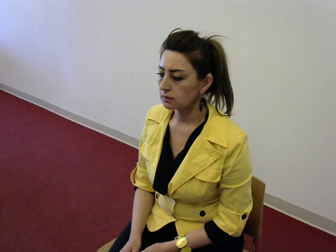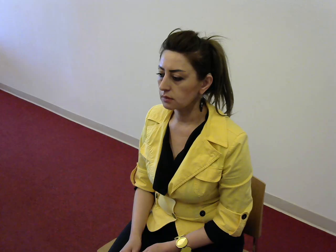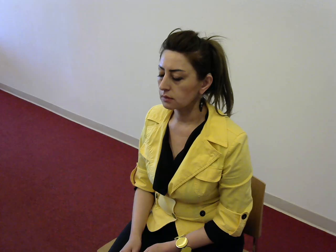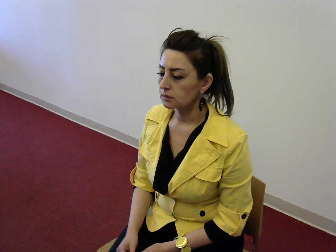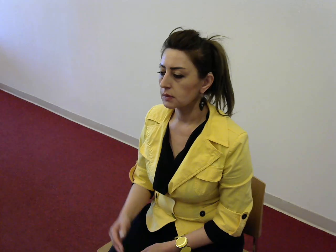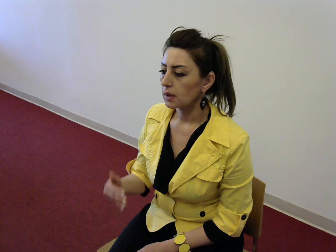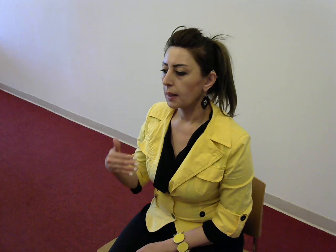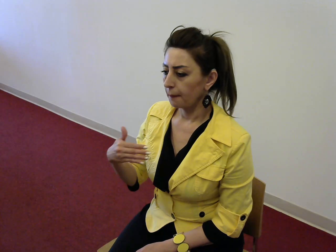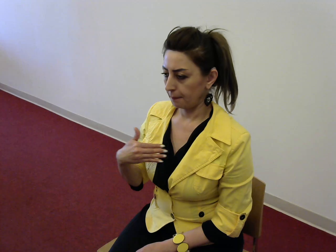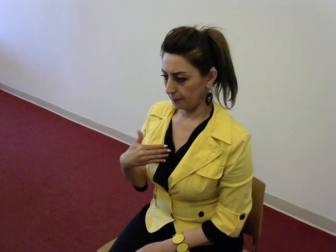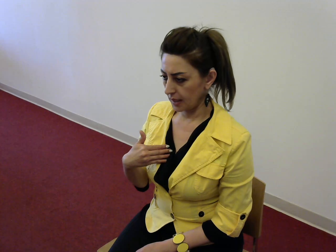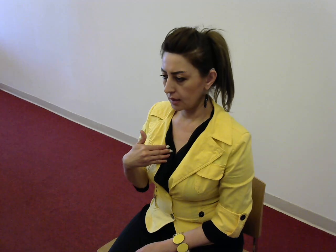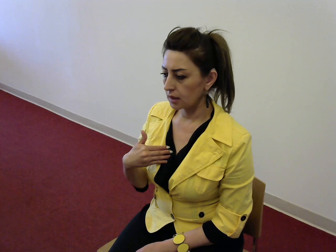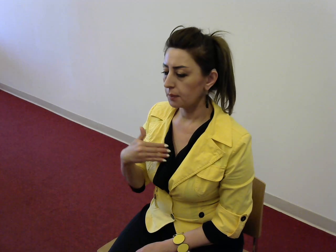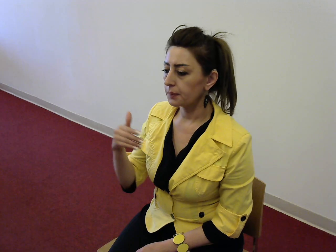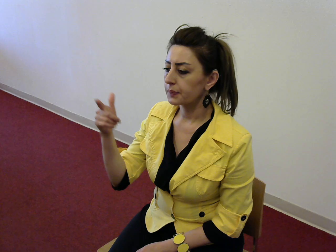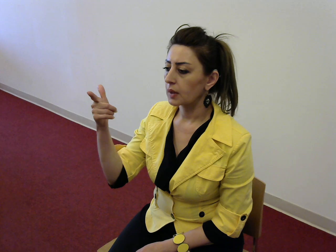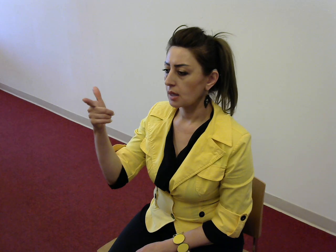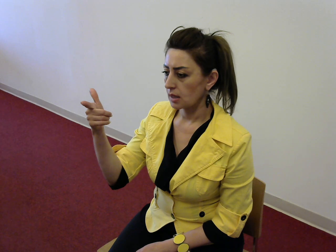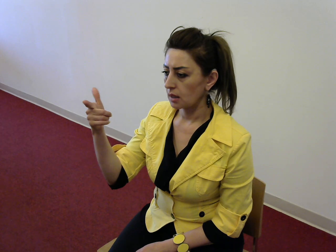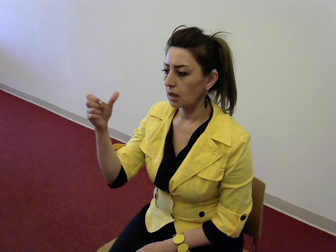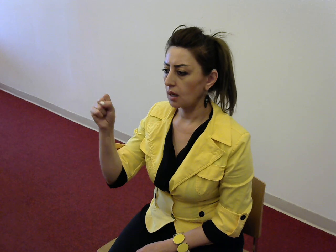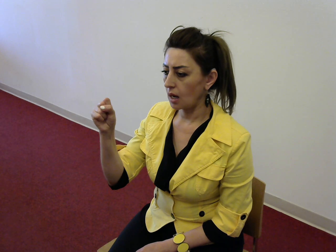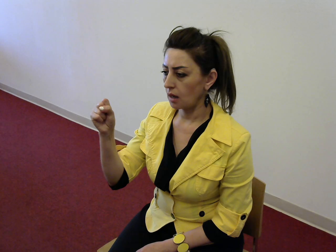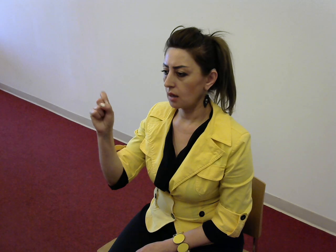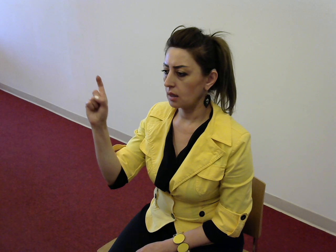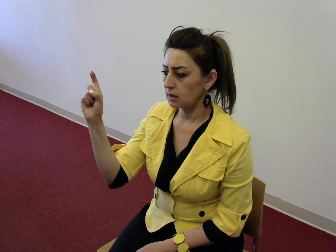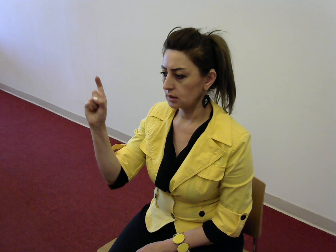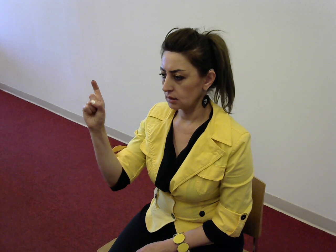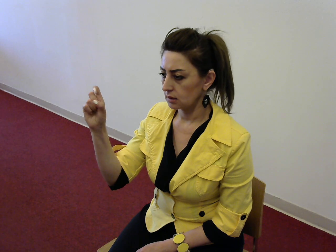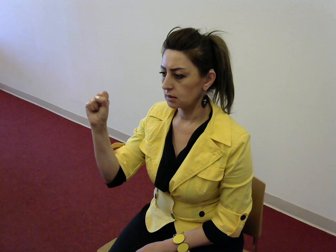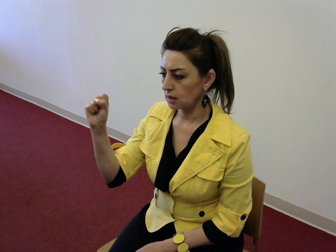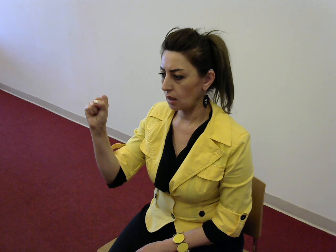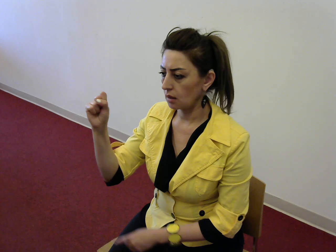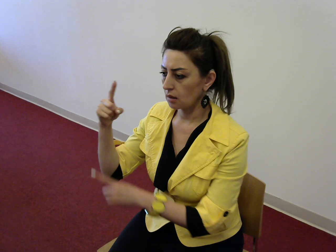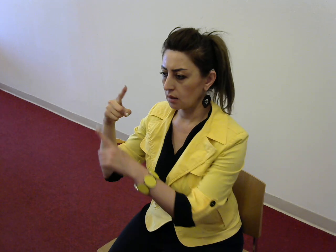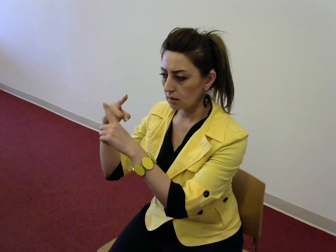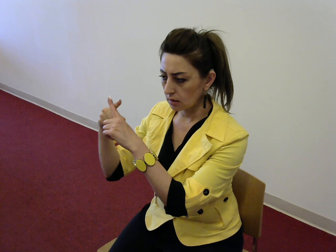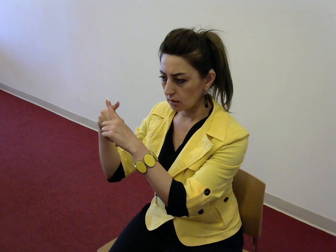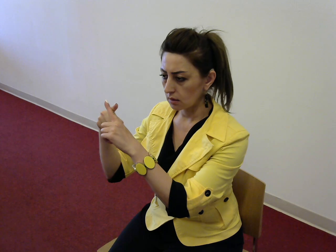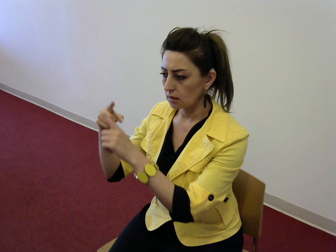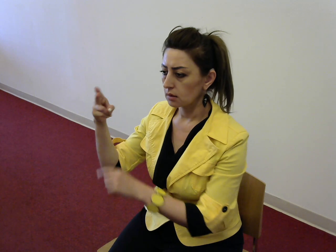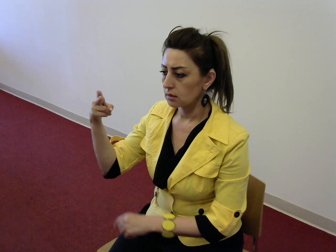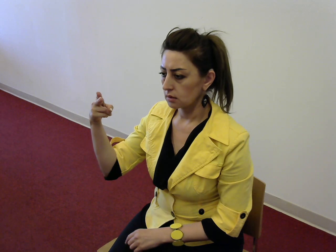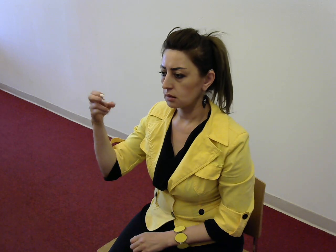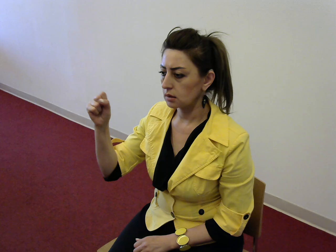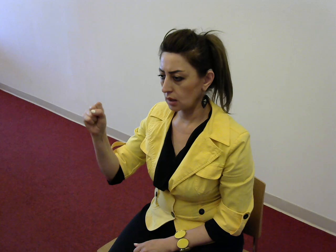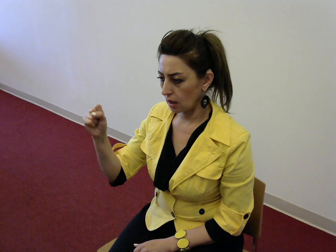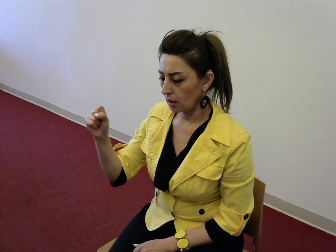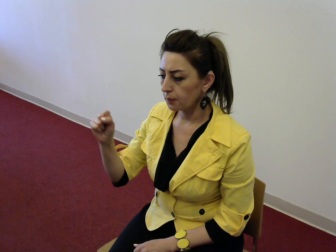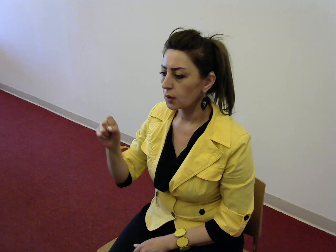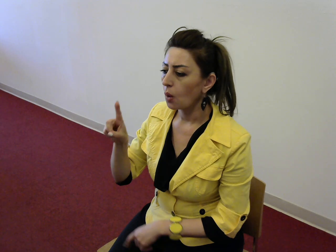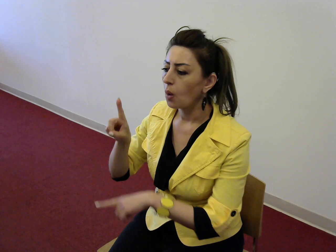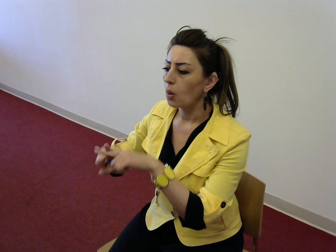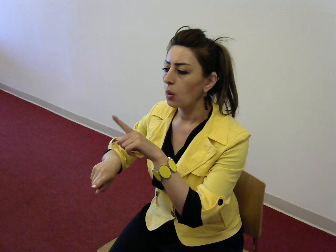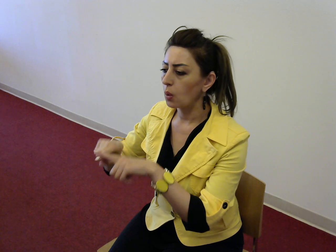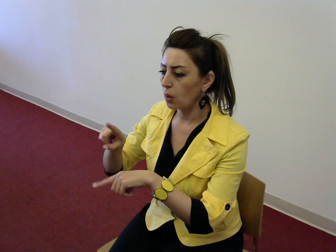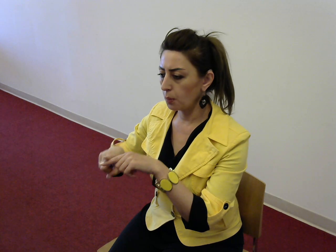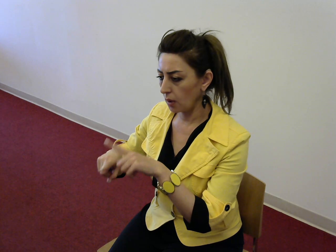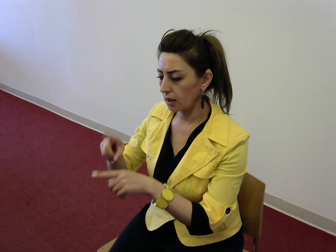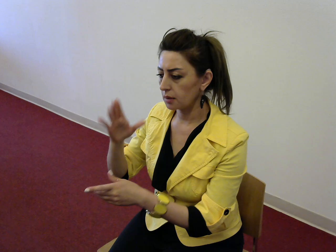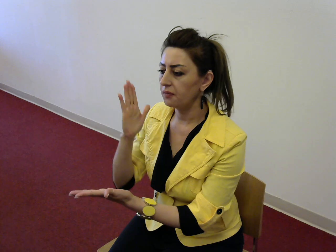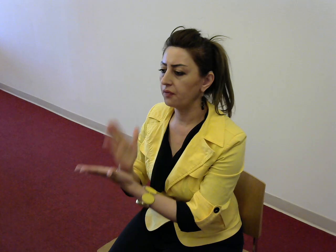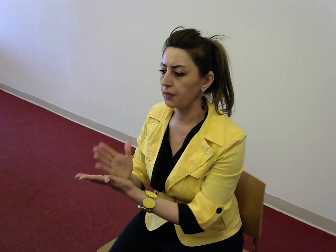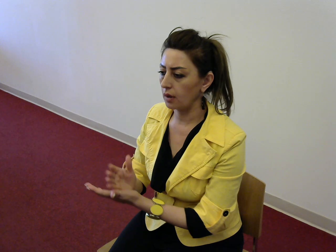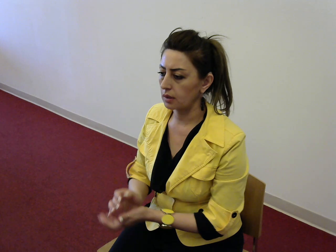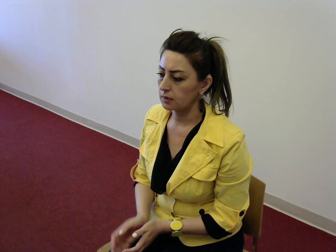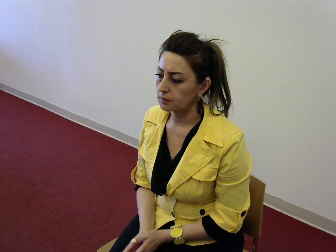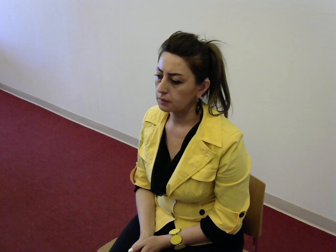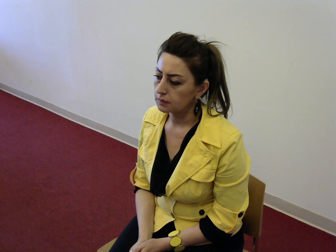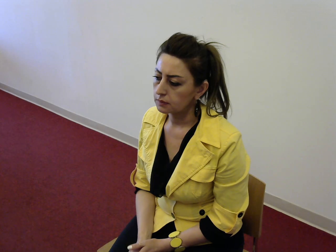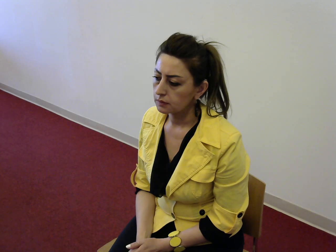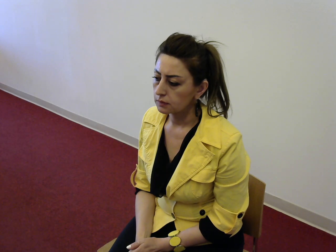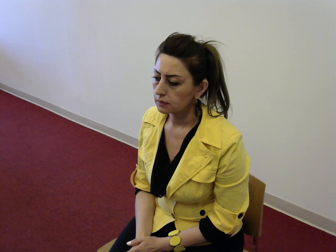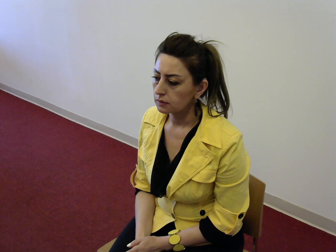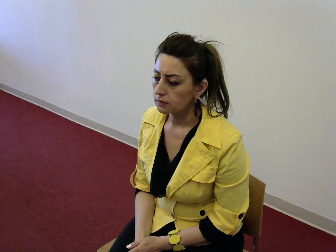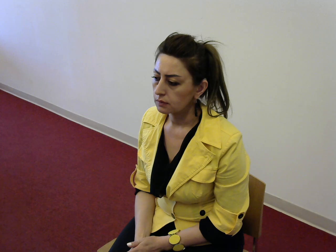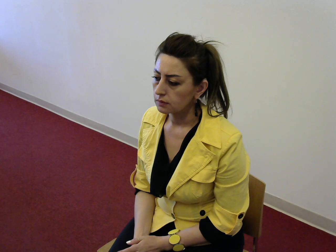Mənim Qazaxda qohumlarım var